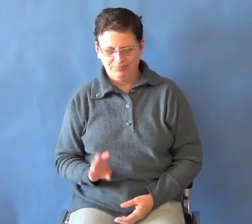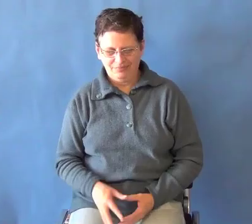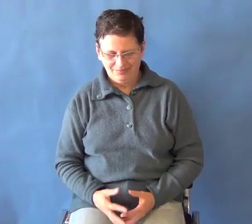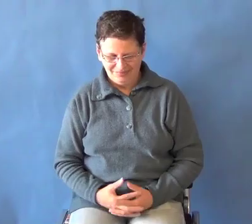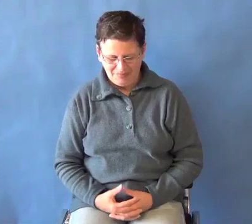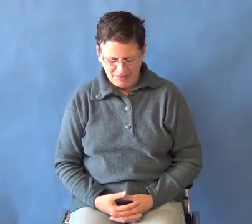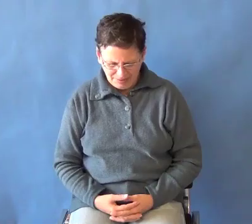Wyrzucił.